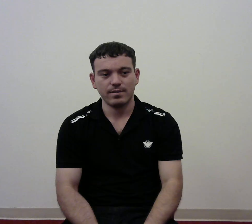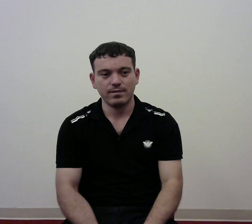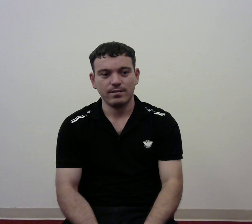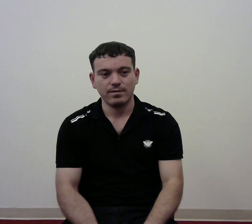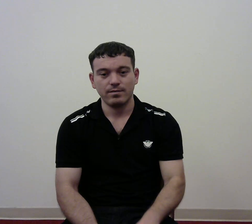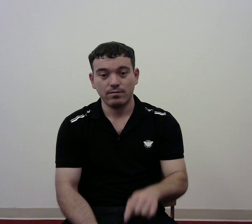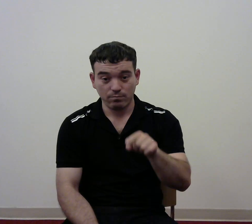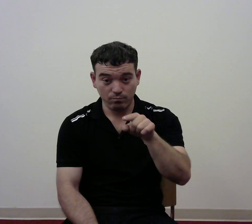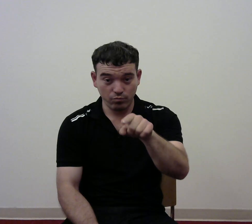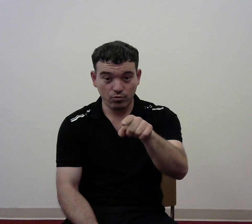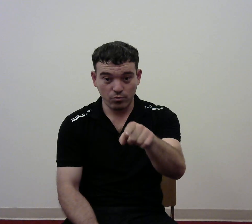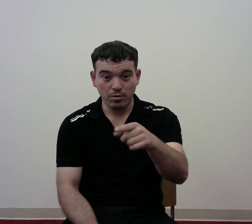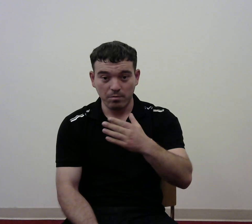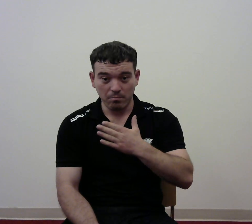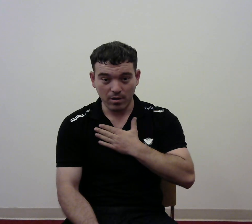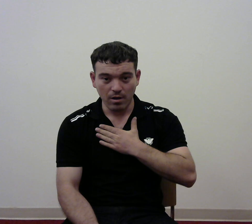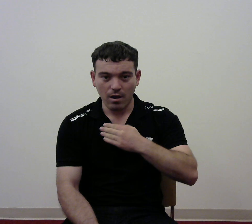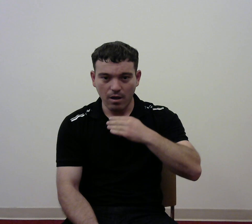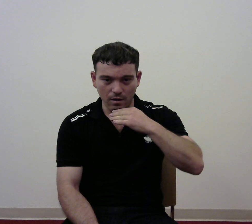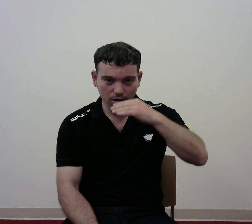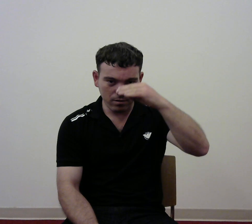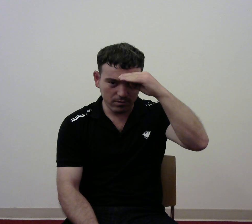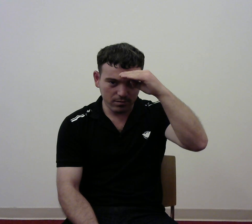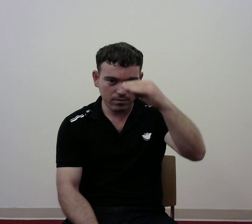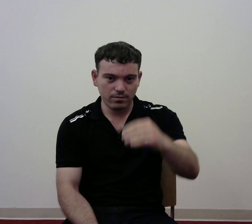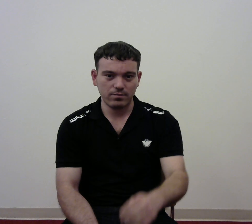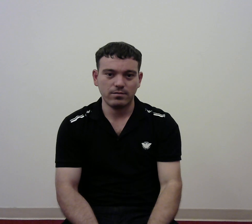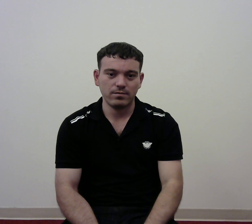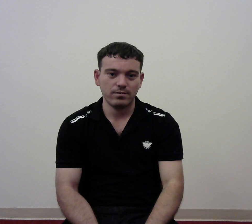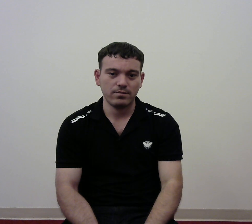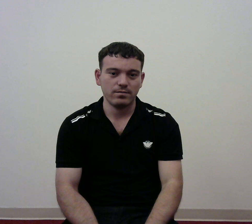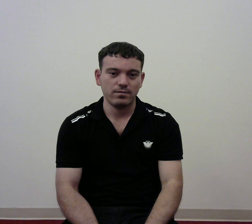Bu mənim atamdır